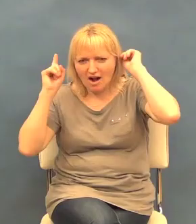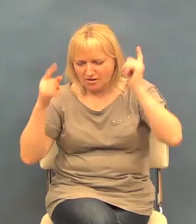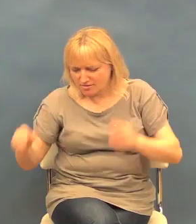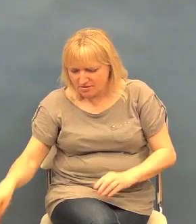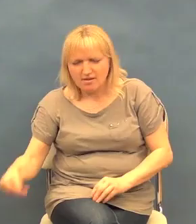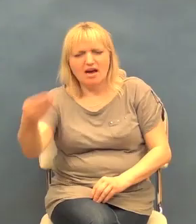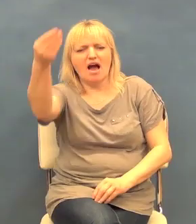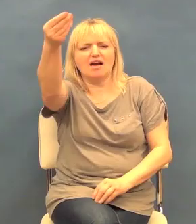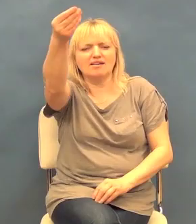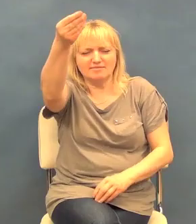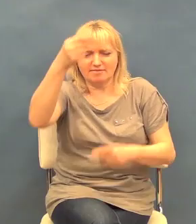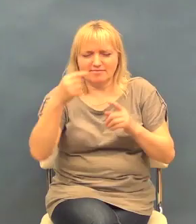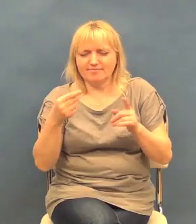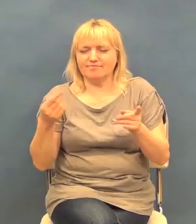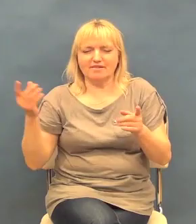Jeden z nich podnosi go i krzyczy do tamtego chłopca.